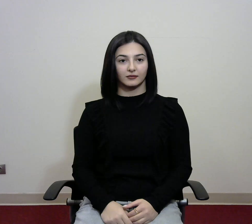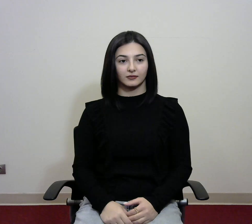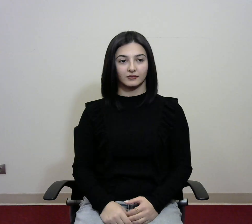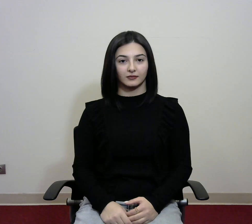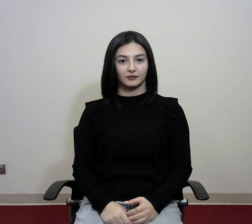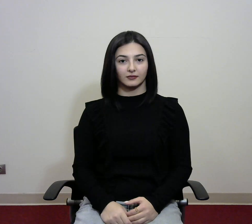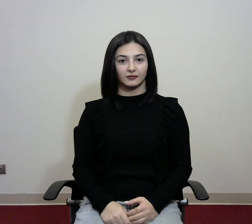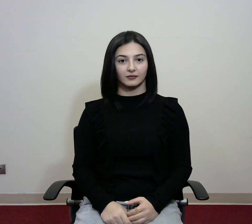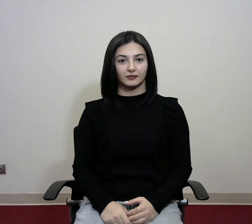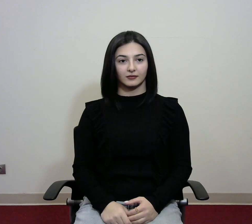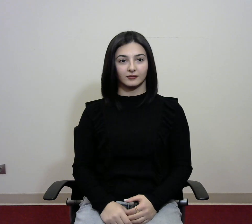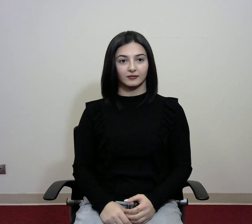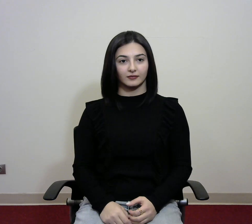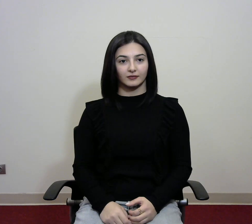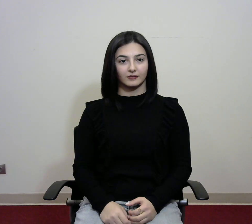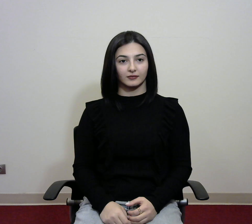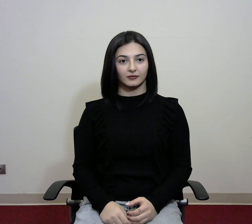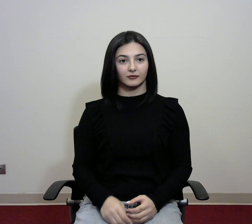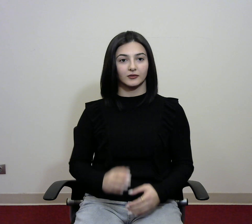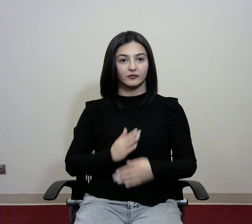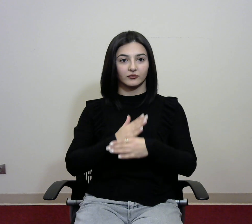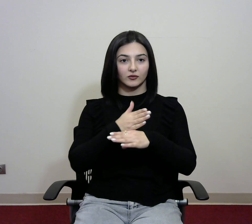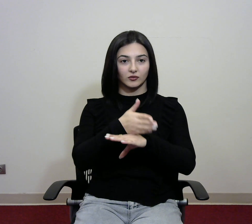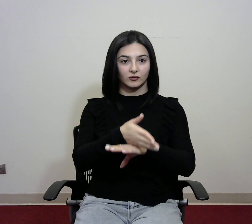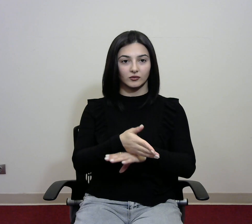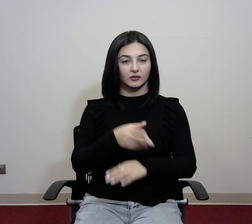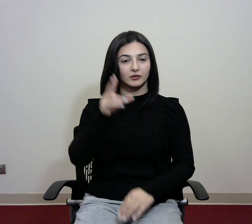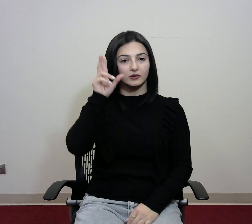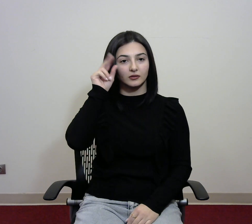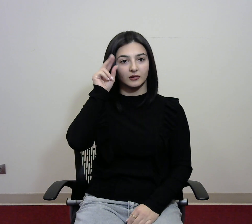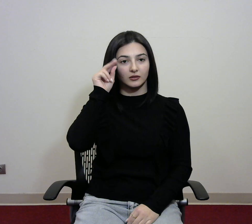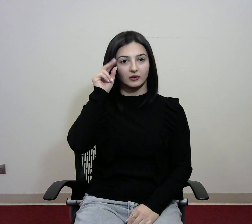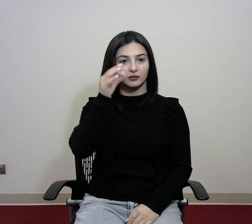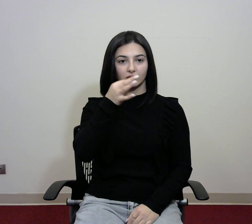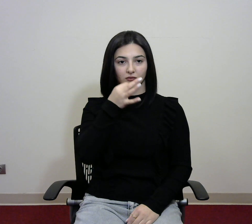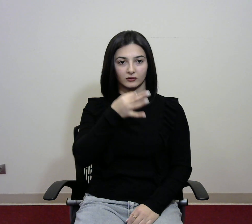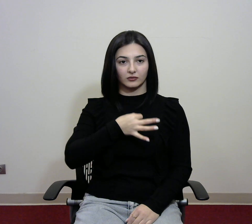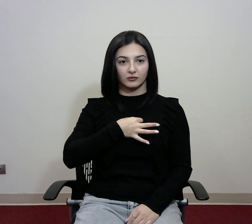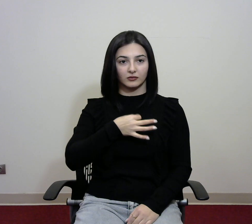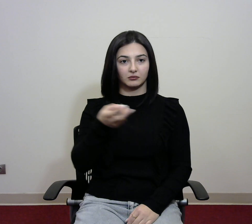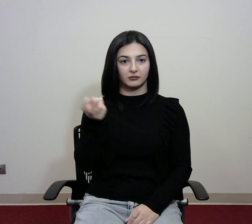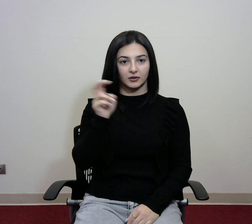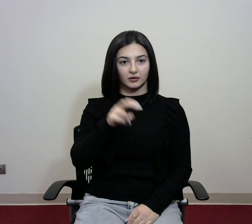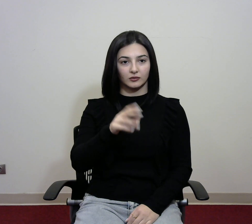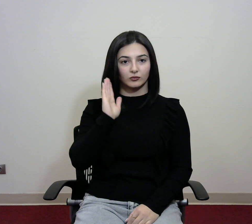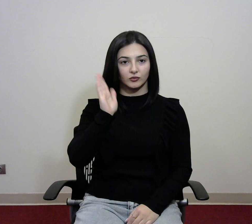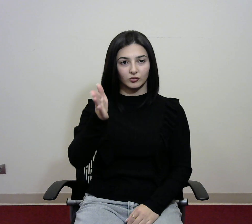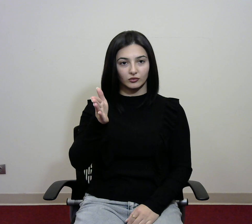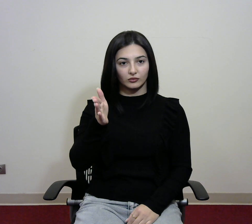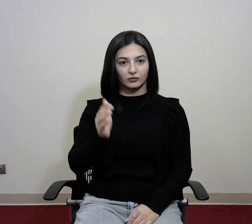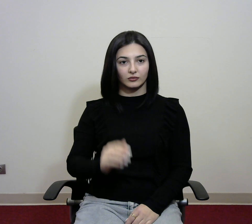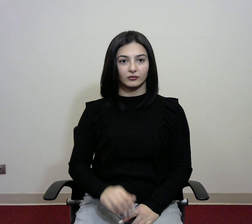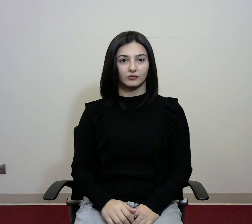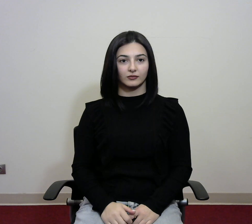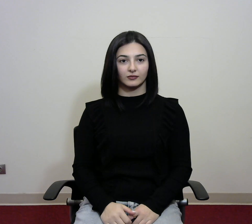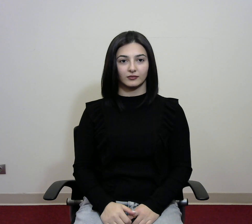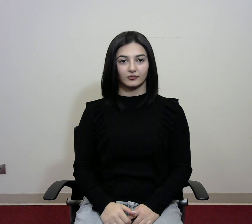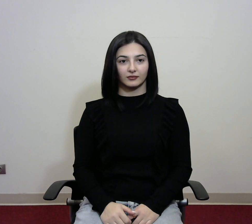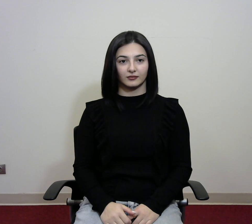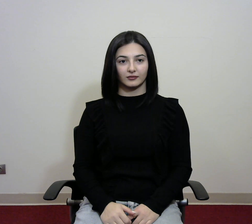Müraciətimə nə vaxt cavab gələcək?